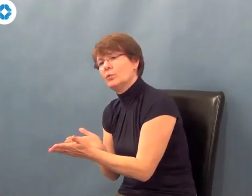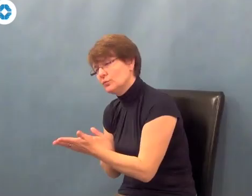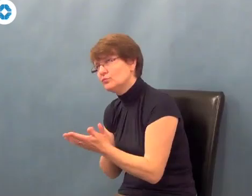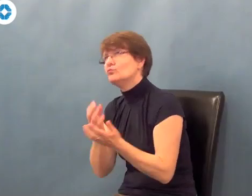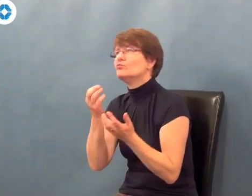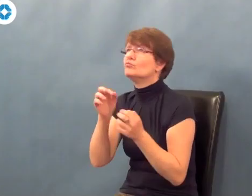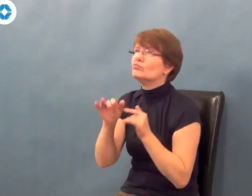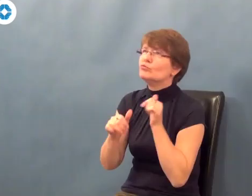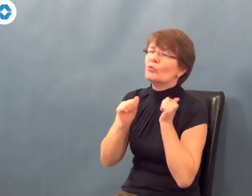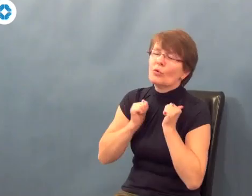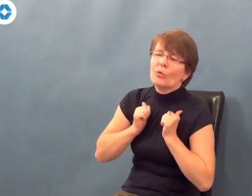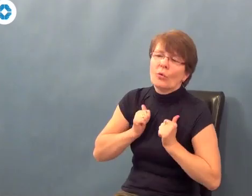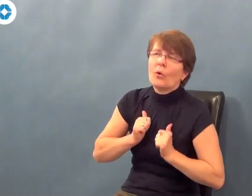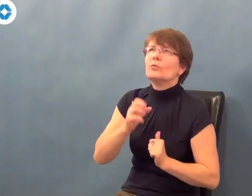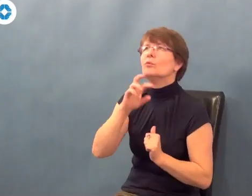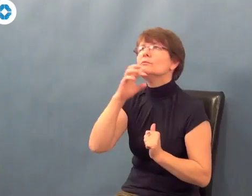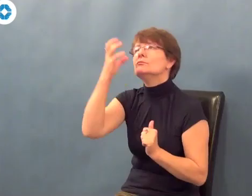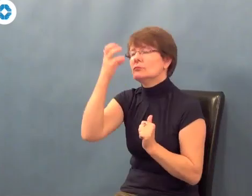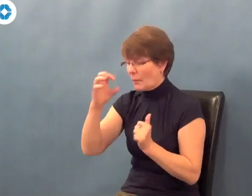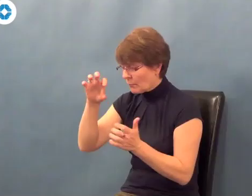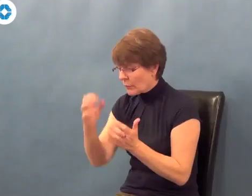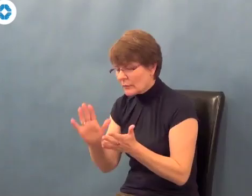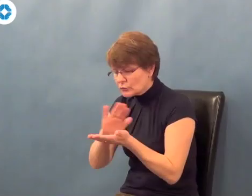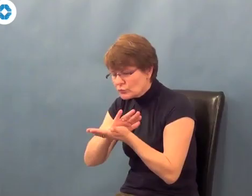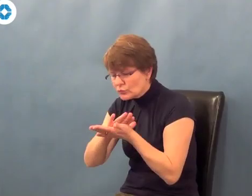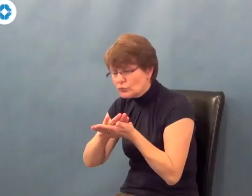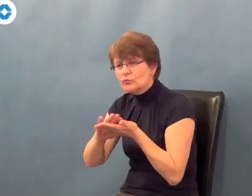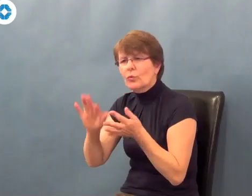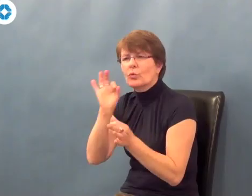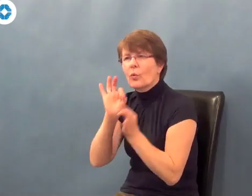Zrywa. Wchodzi na górę, spokojnie, zrywa gruszkę, wyciera ją.